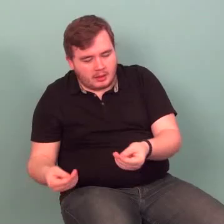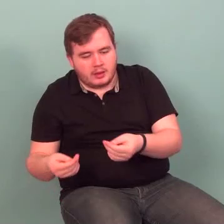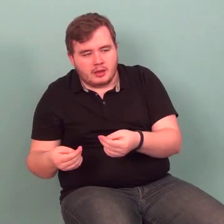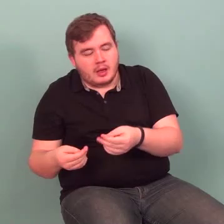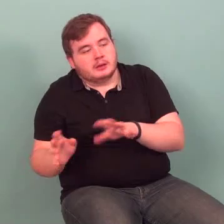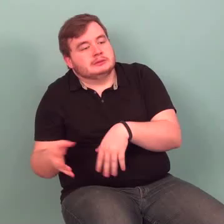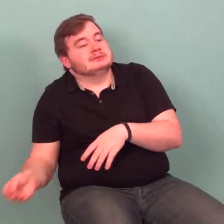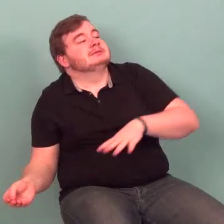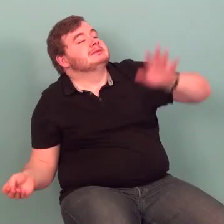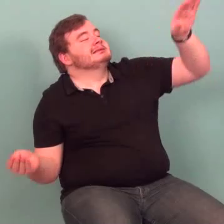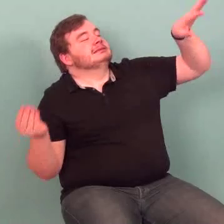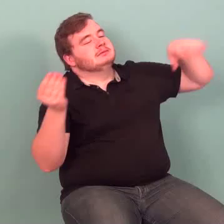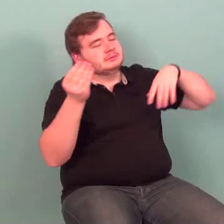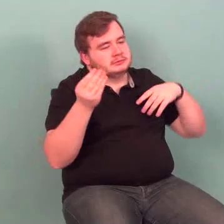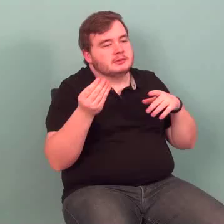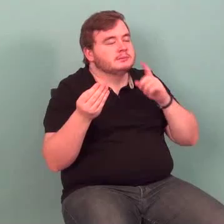Bierze go i macha do chłopca.